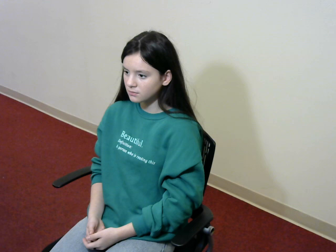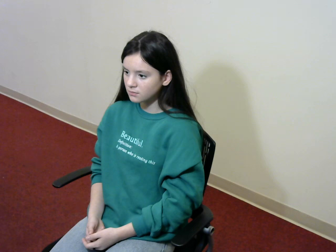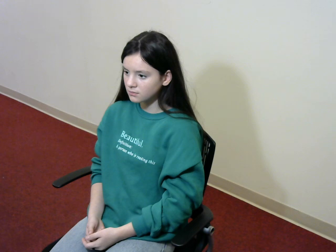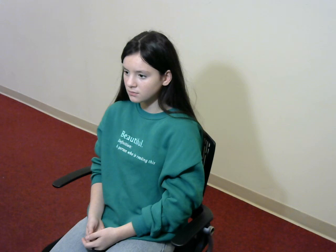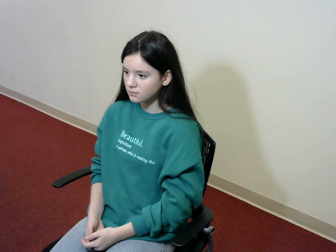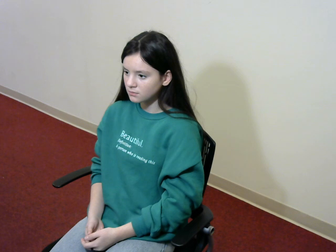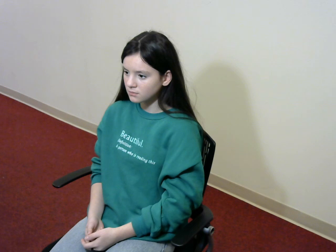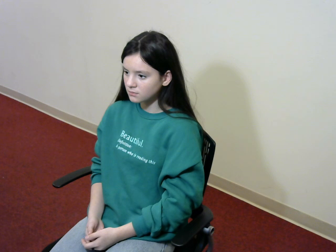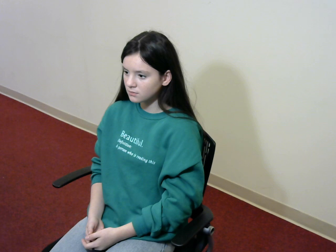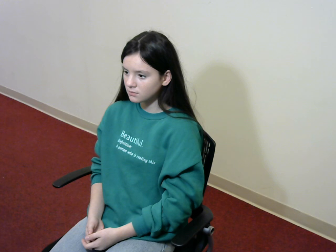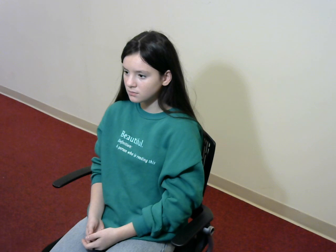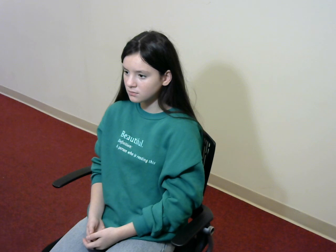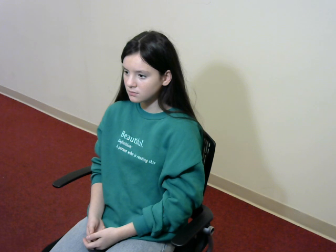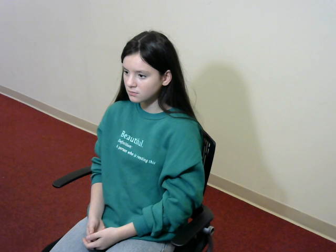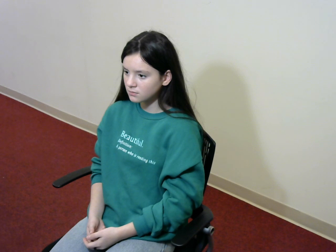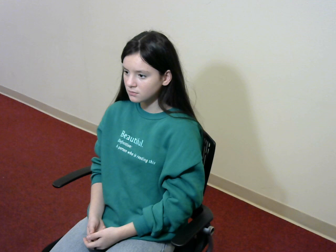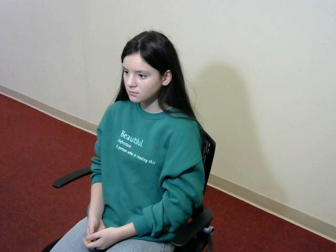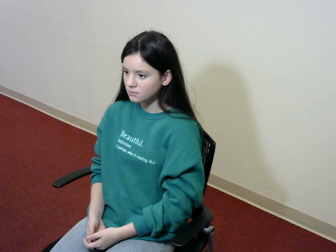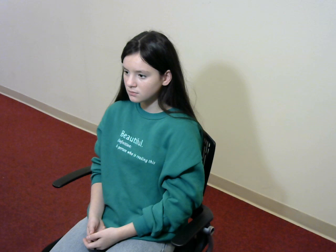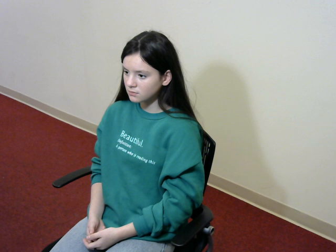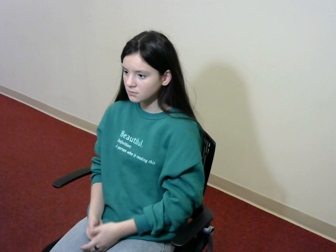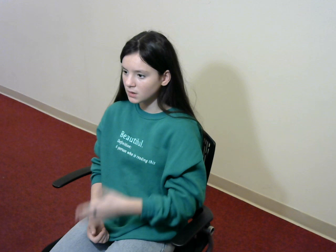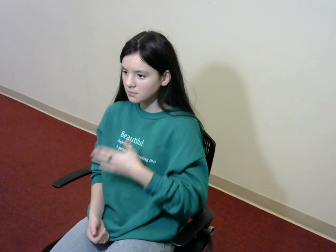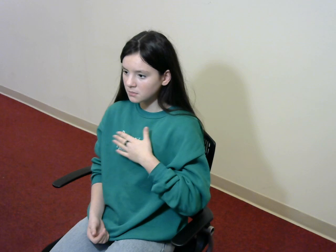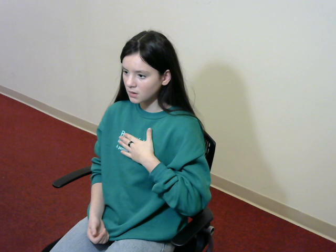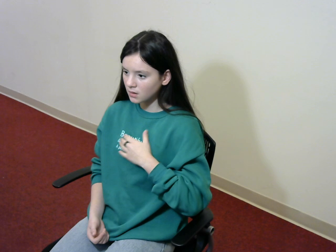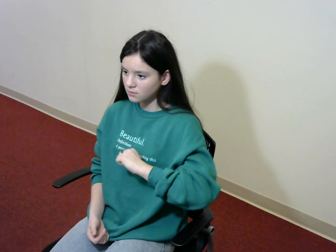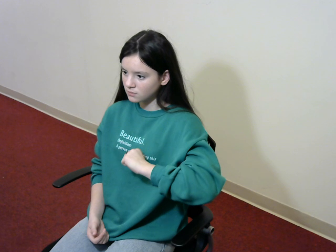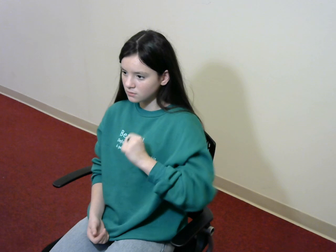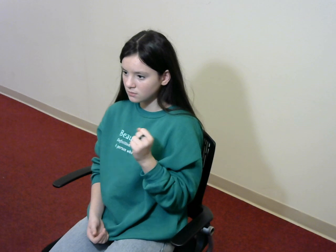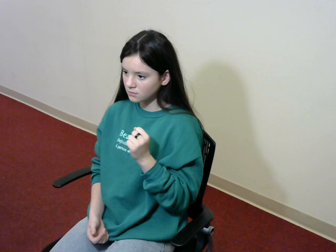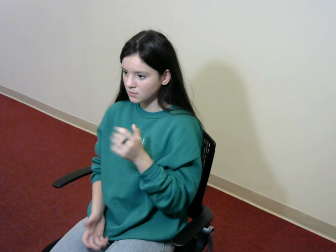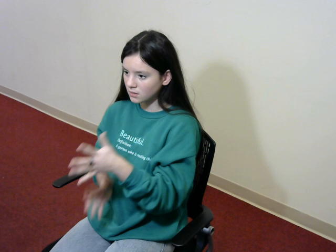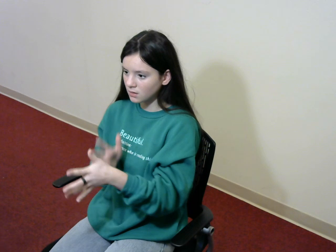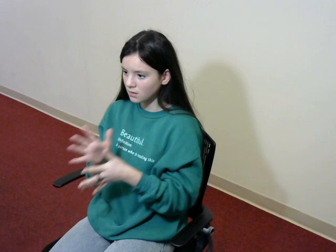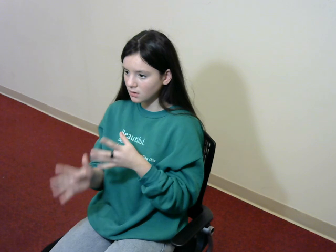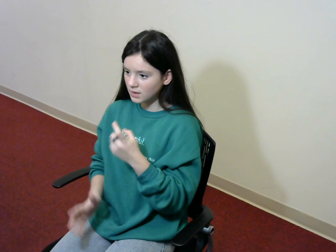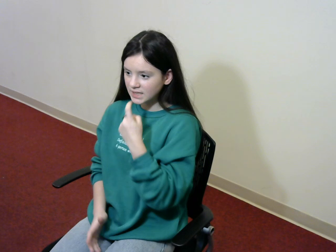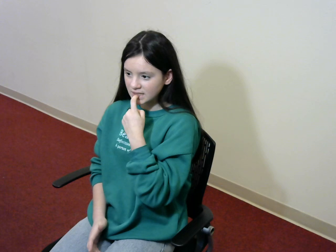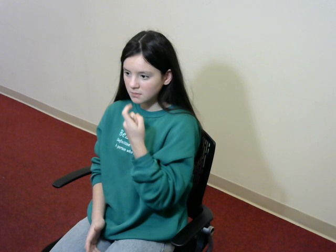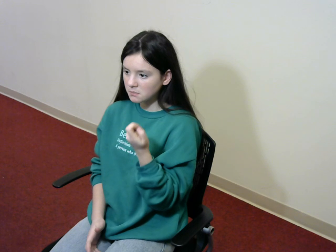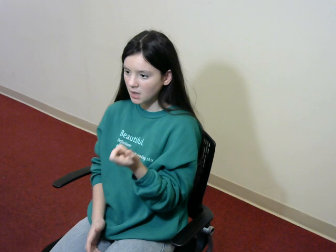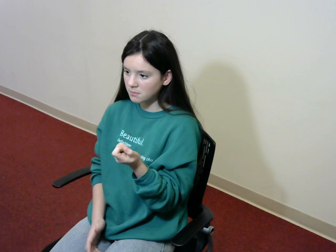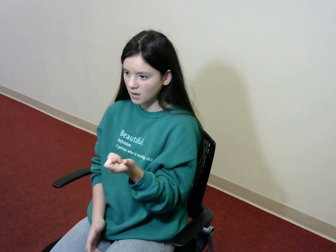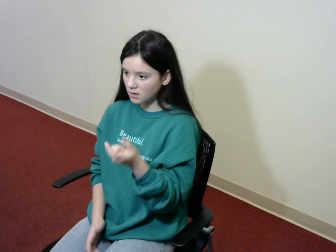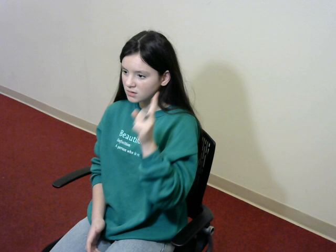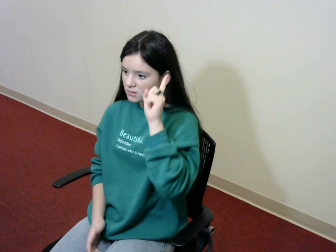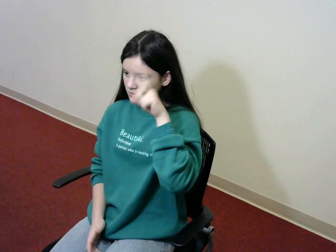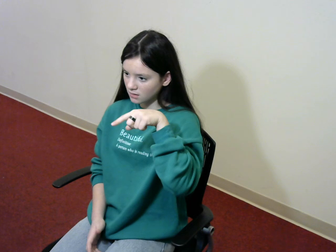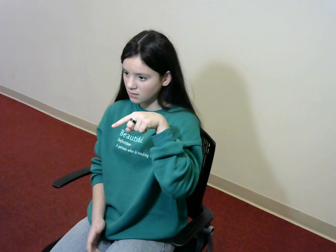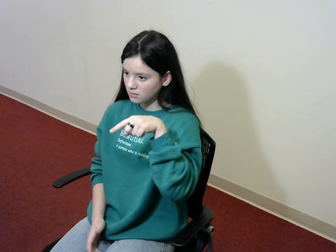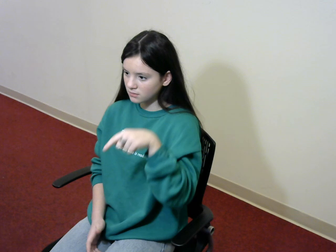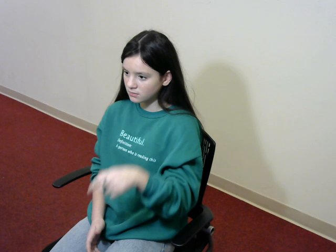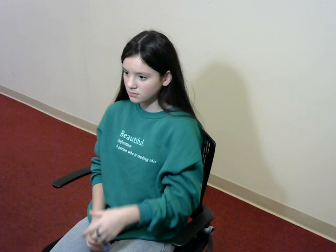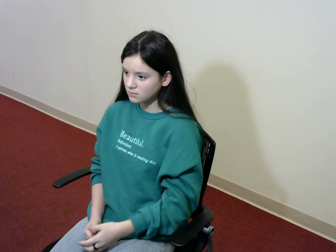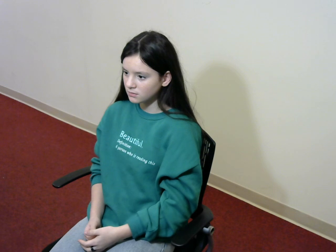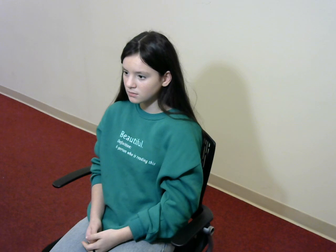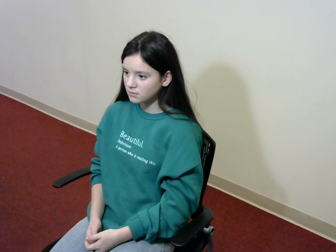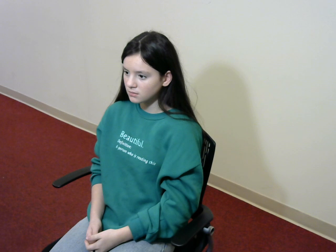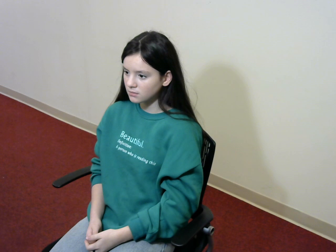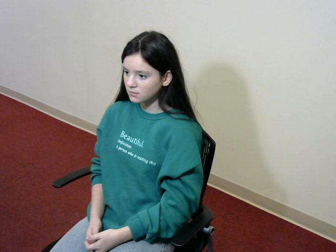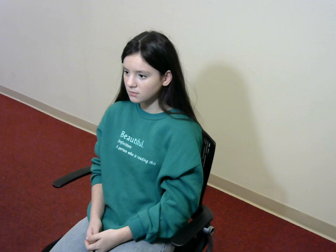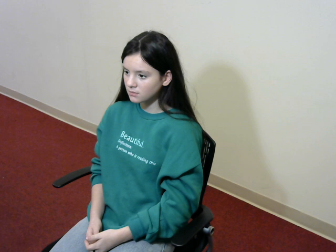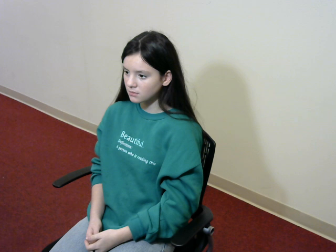Mənim dostum jest dilini azca bilir